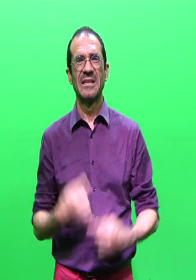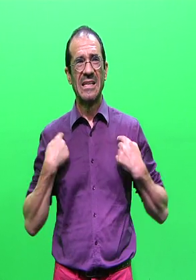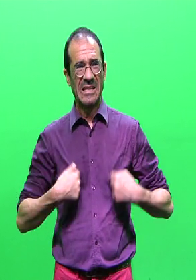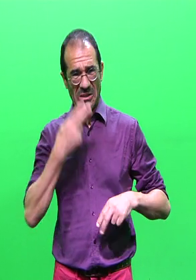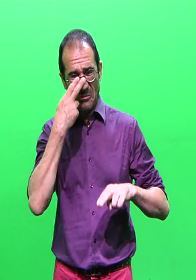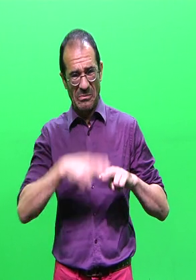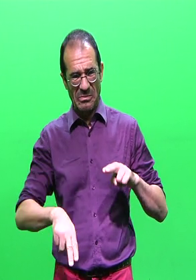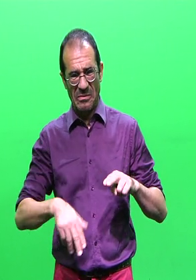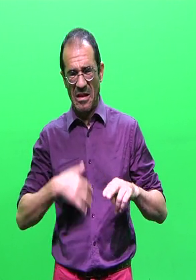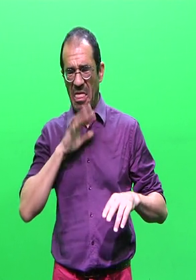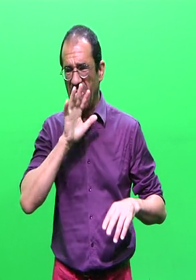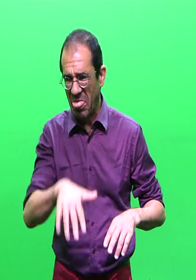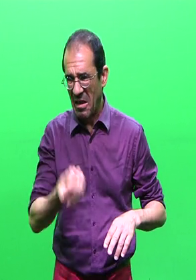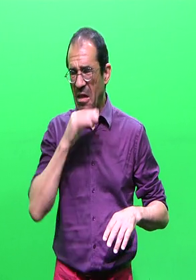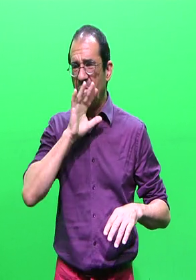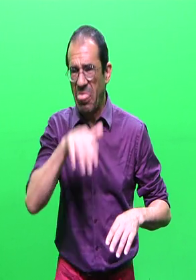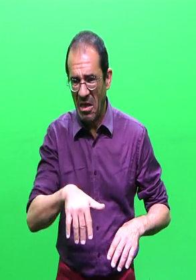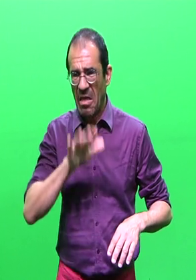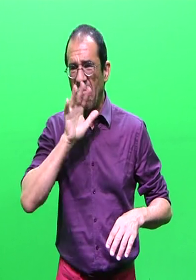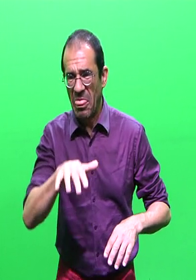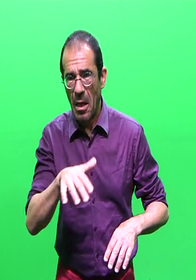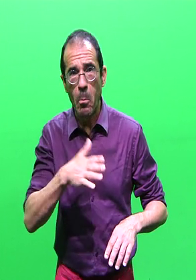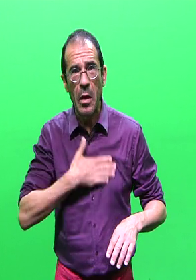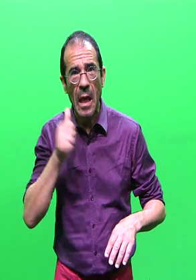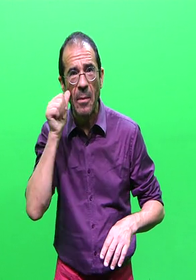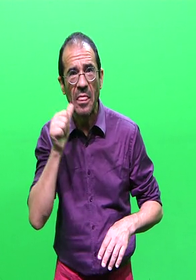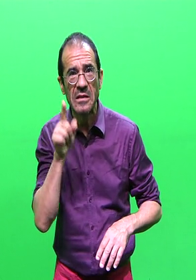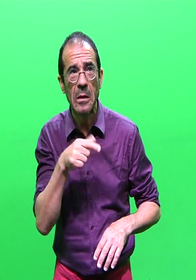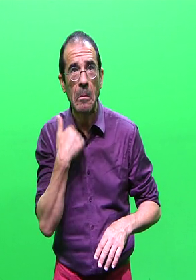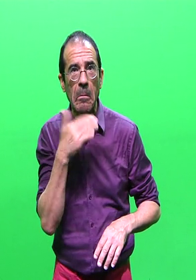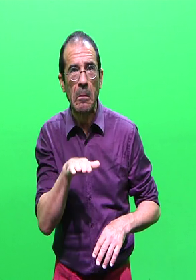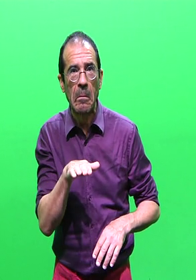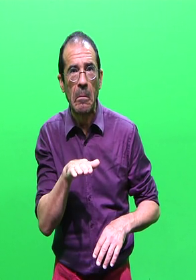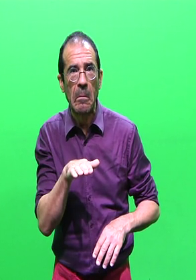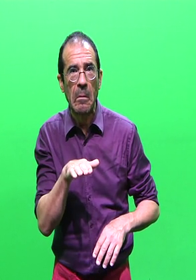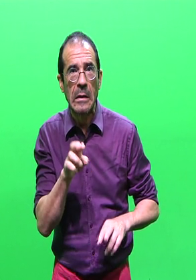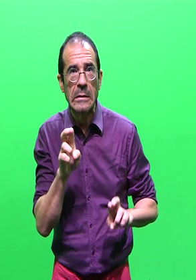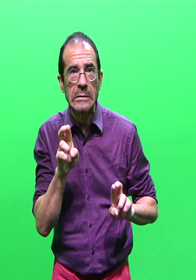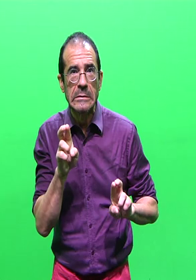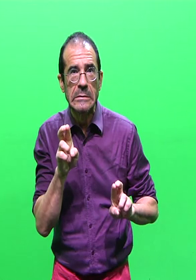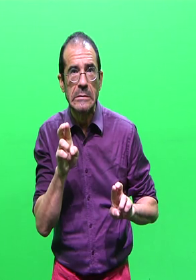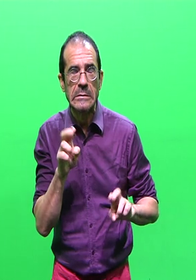Em sento estranya, no paro de vomitar, pot ser que estigui embarassada?